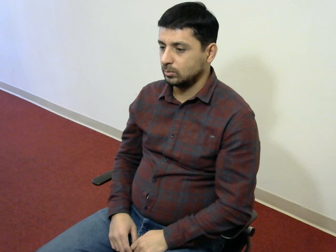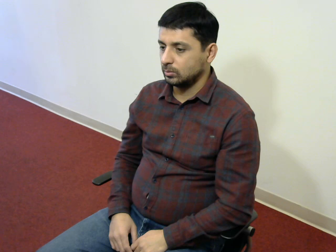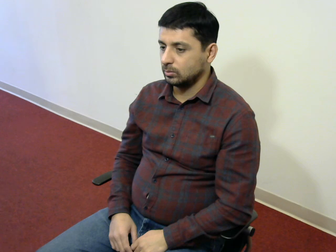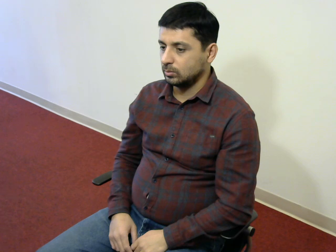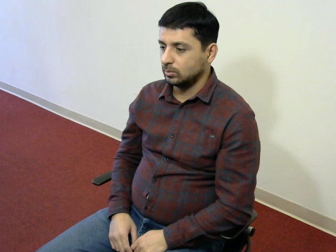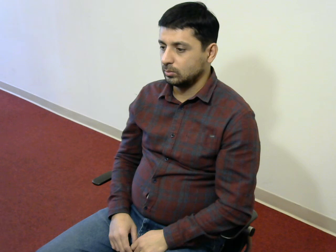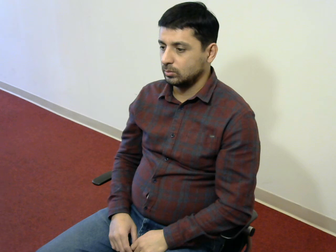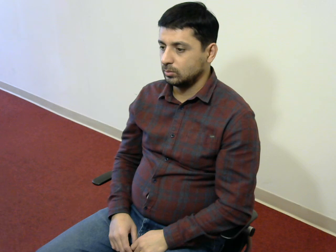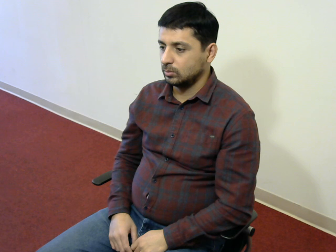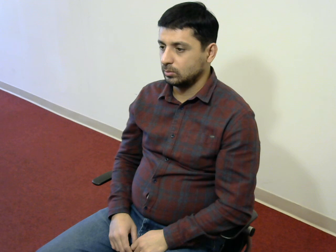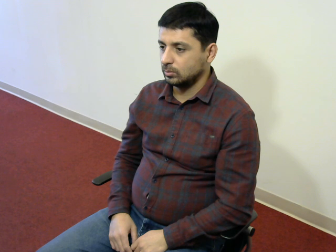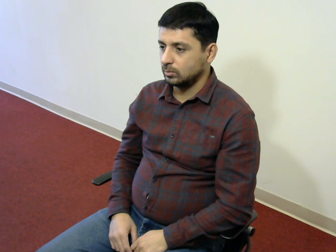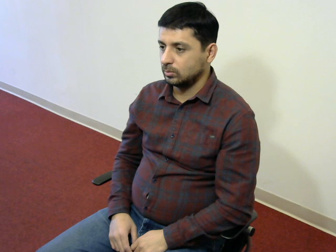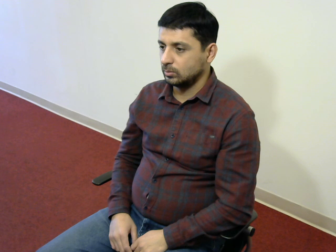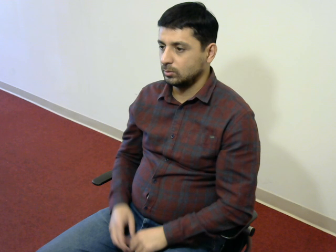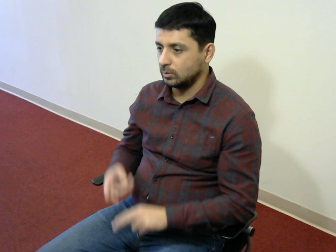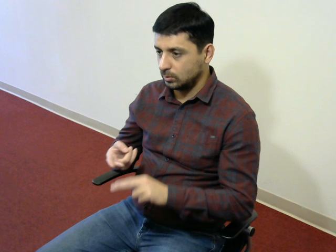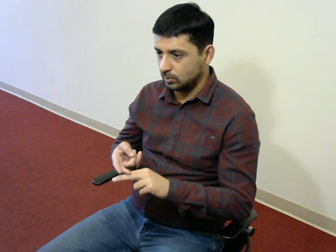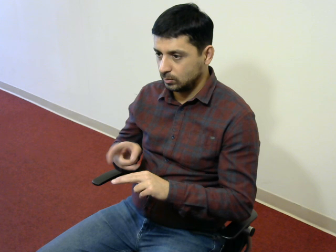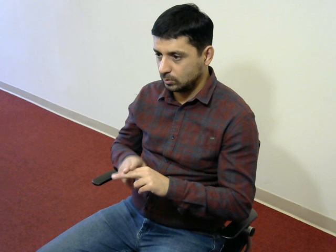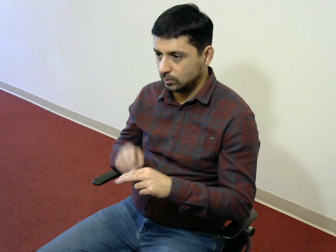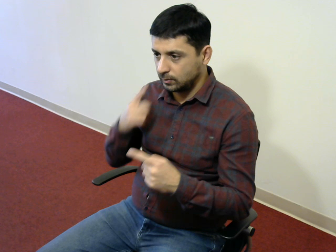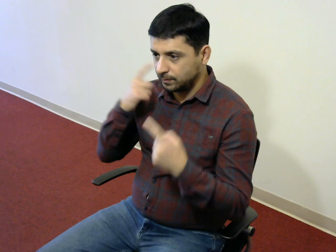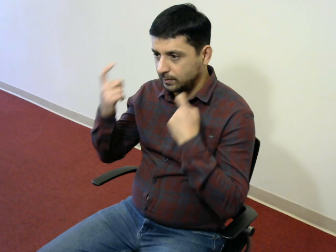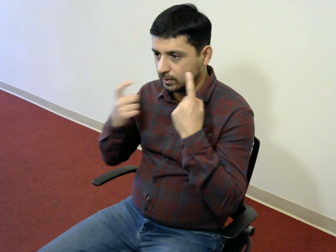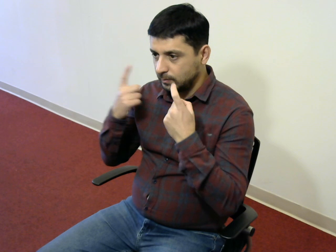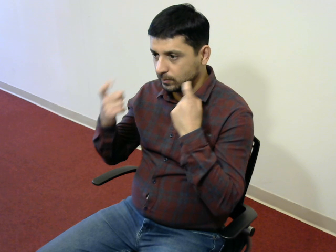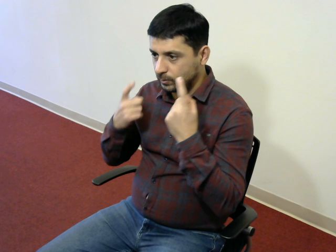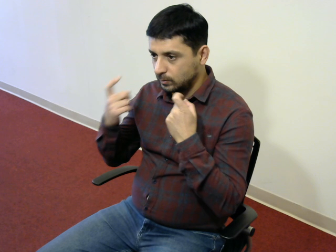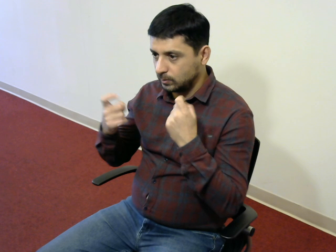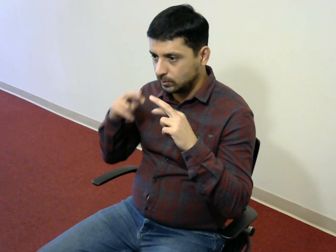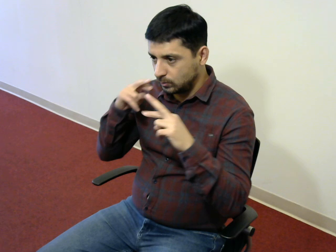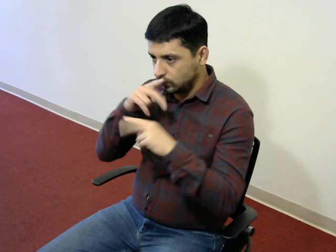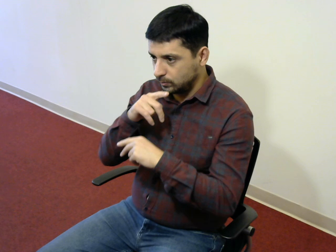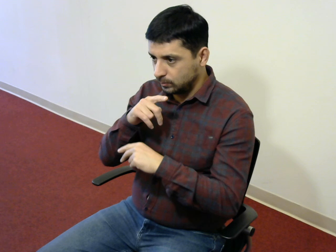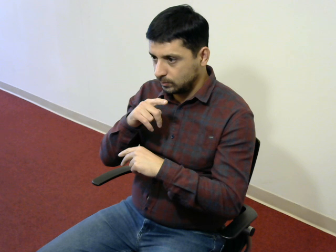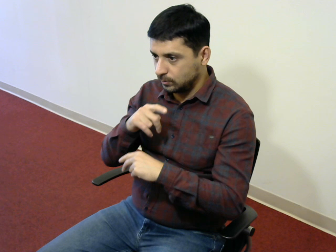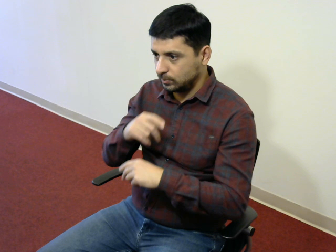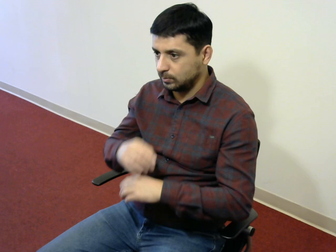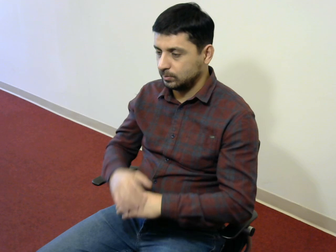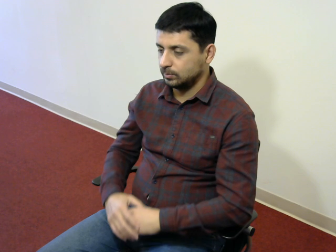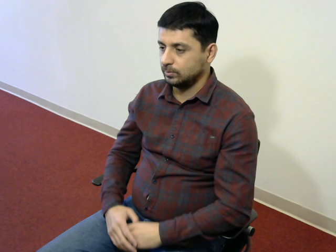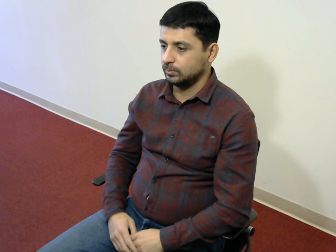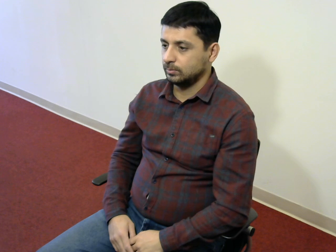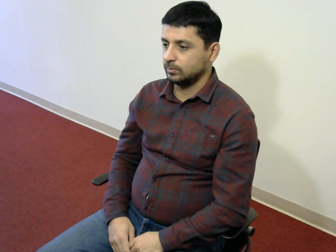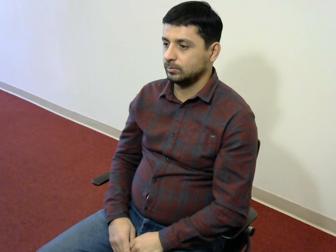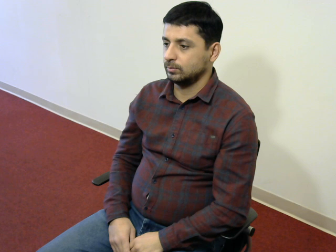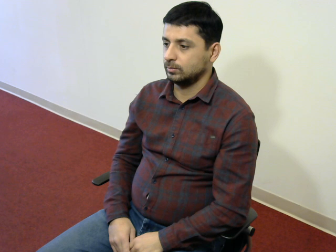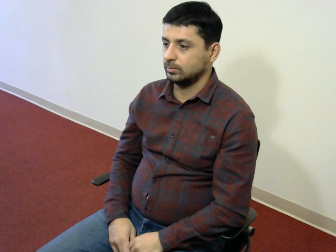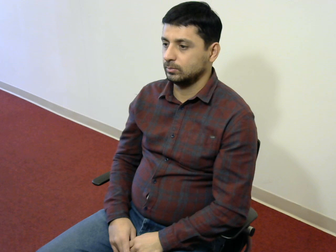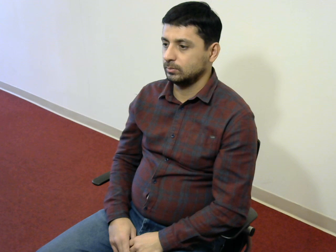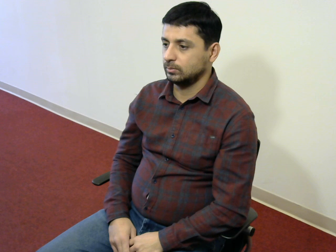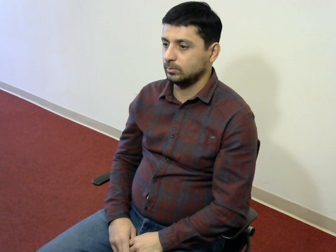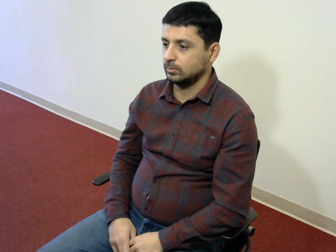Bu məlumat səhvdir